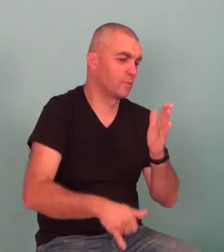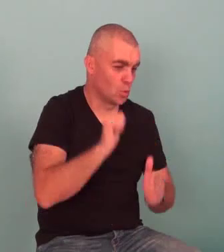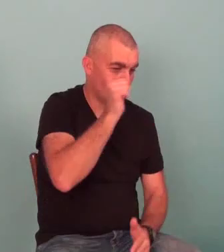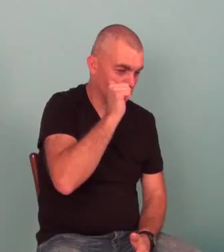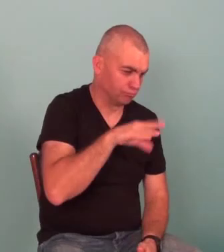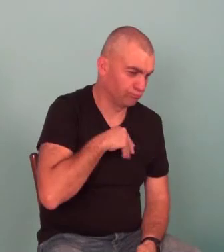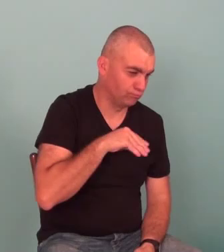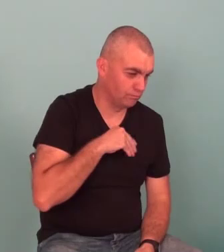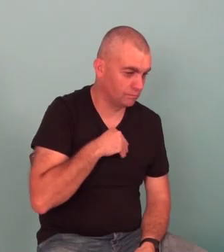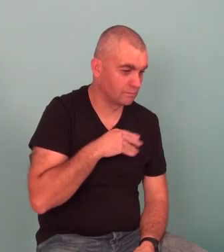Mogę jutro.